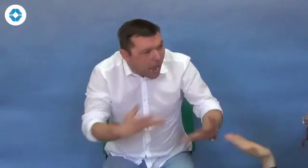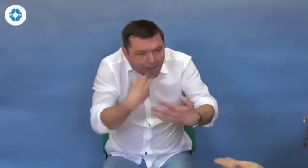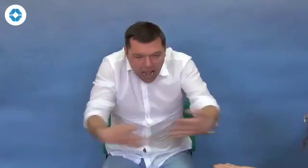Ona zabrała.